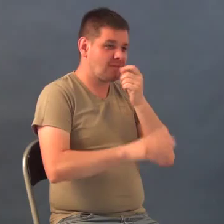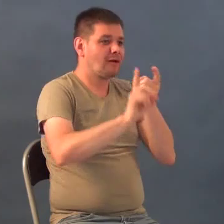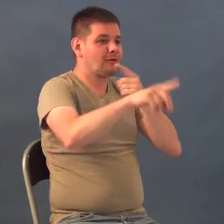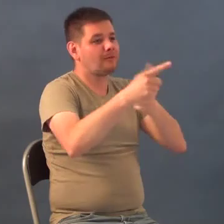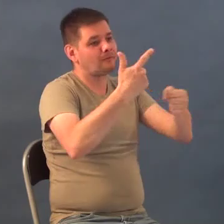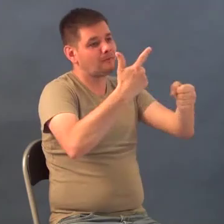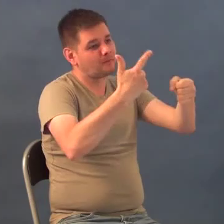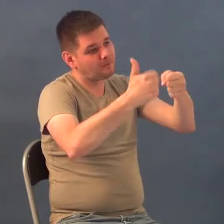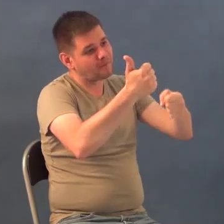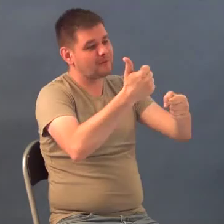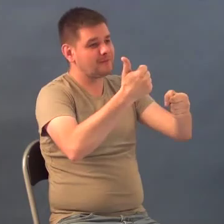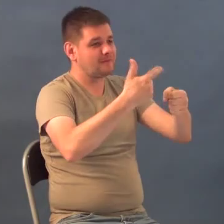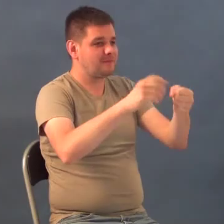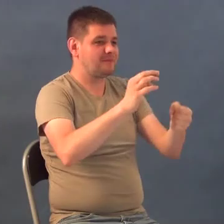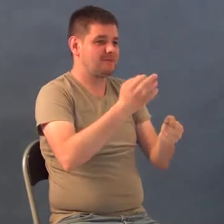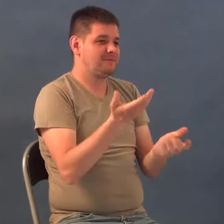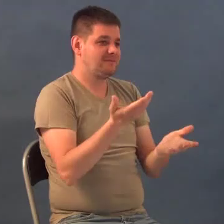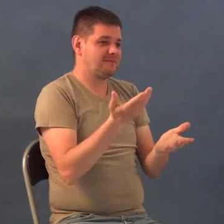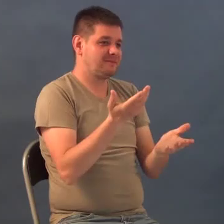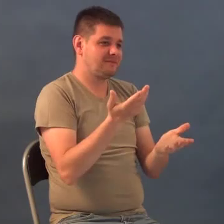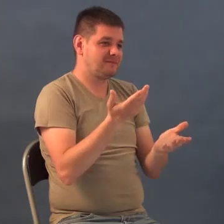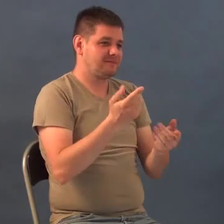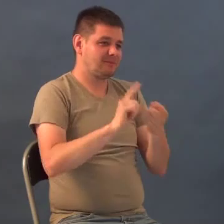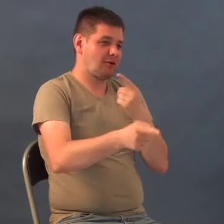Od dziesiątej do osiemnastej pracuję, a potem robię zakupy.